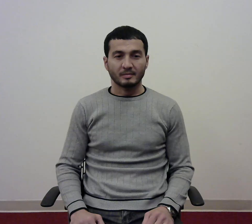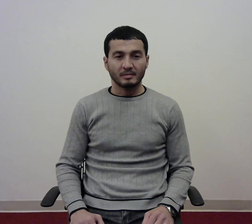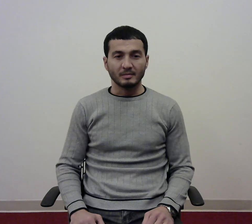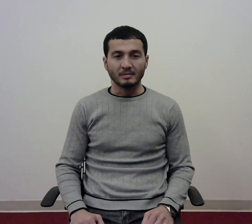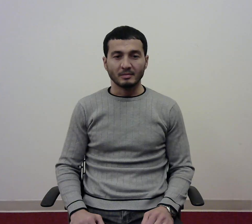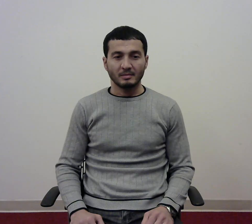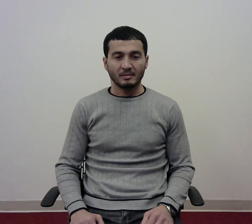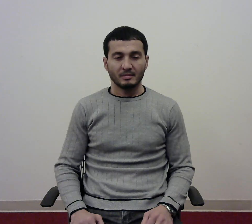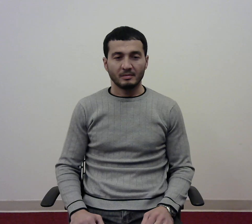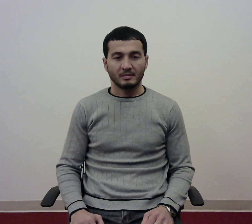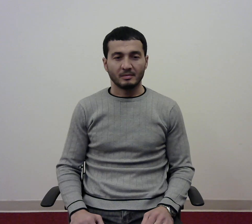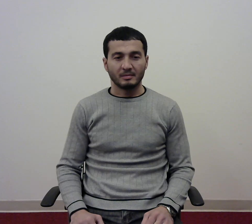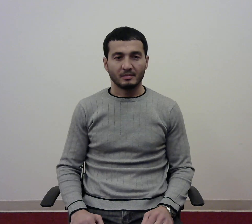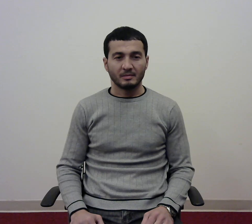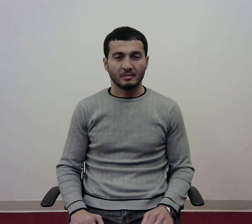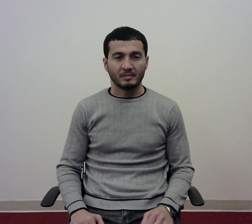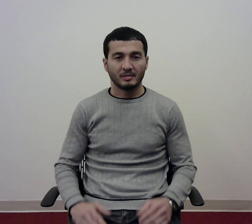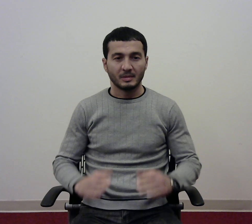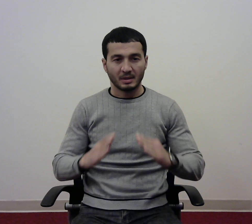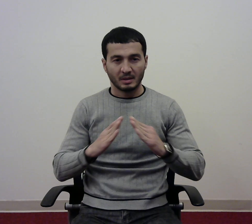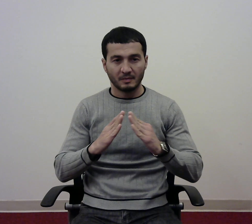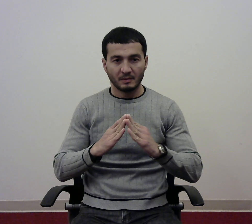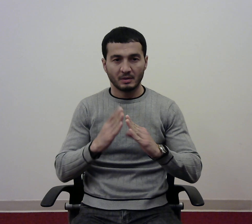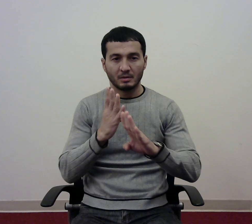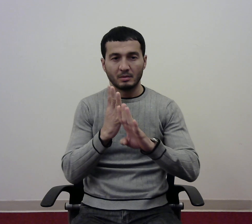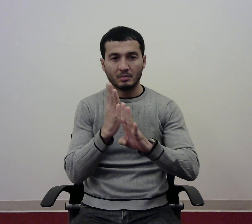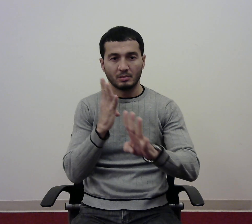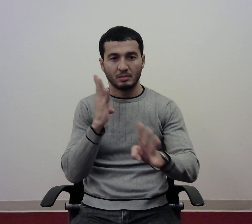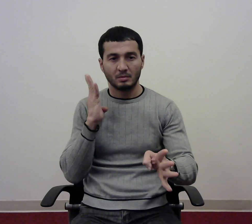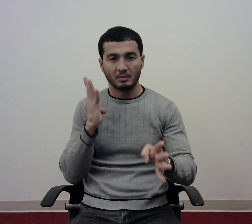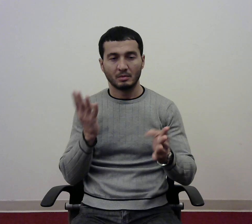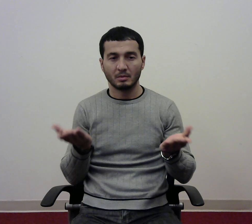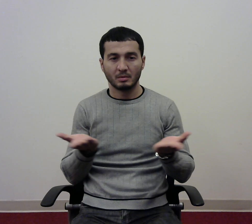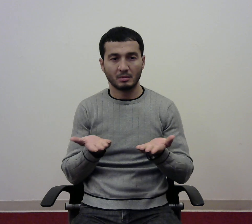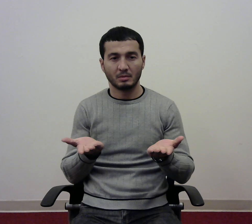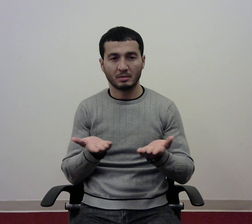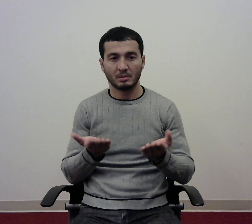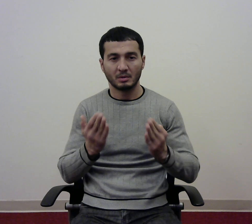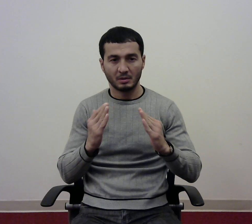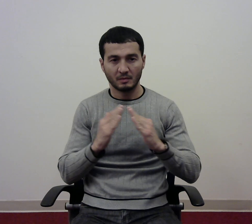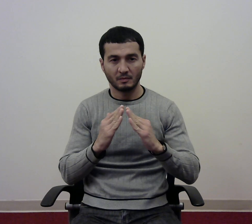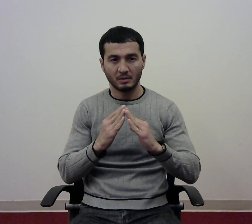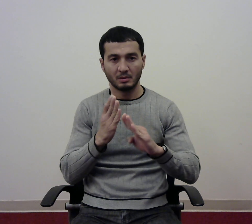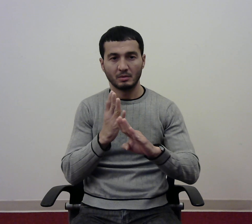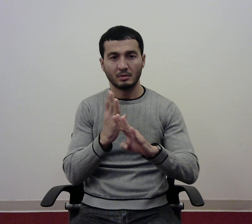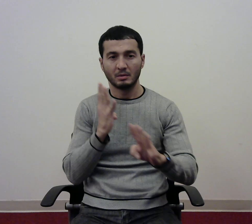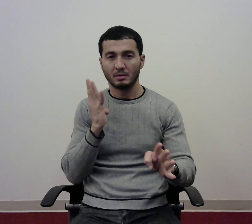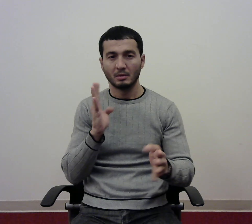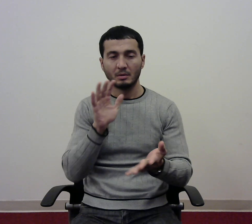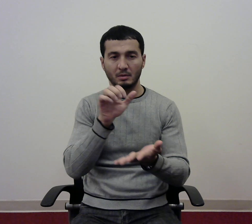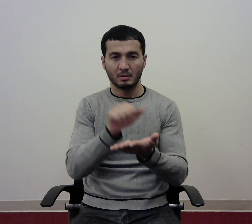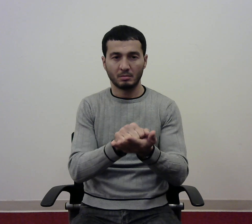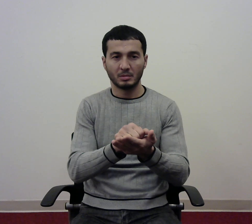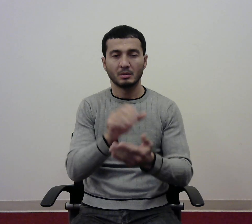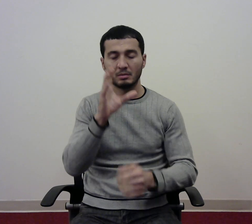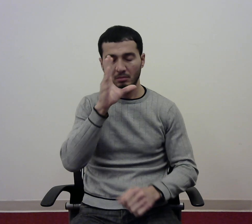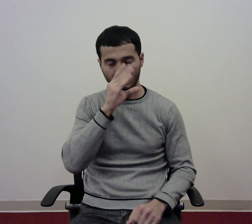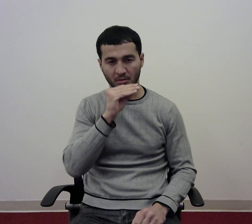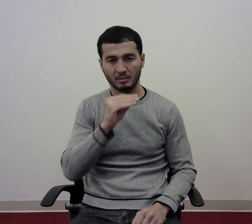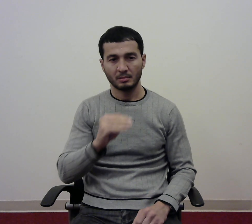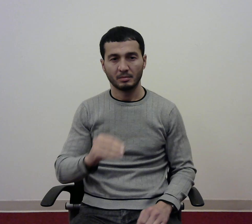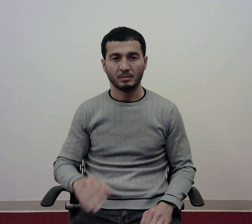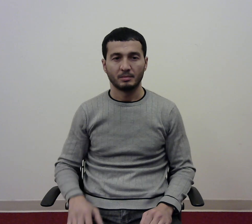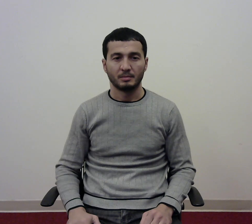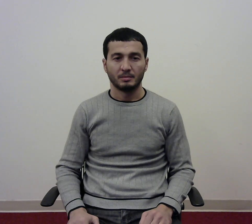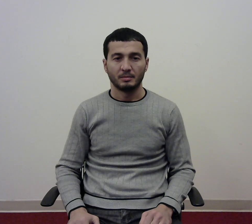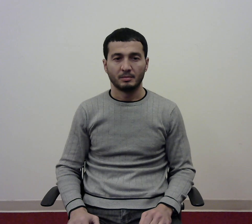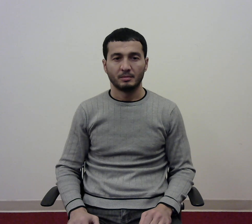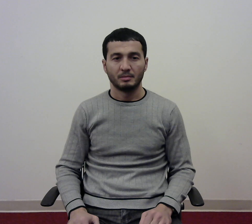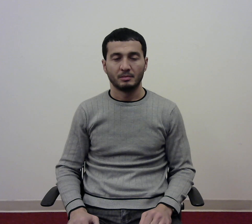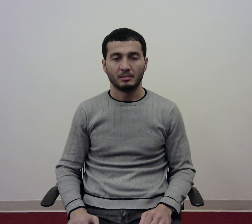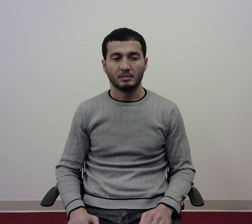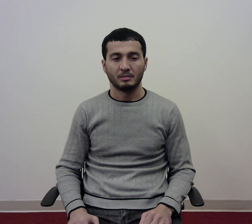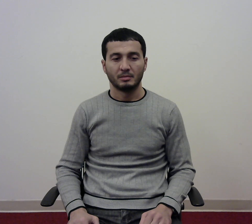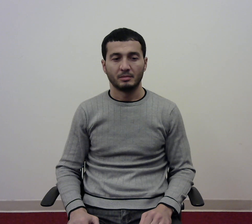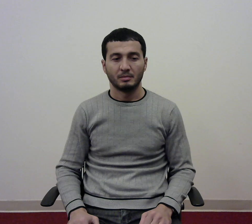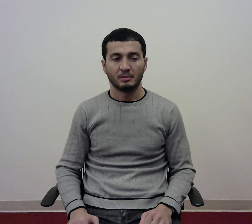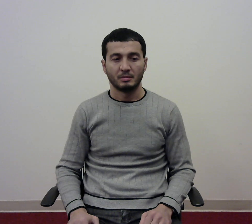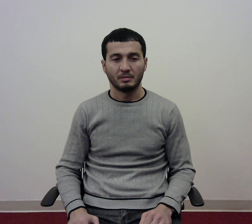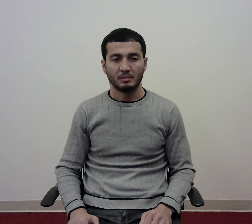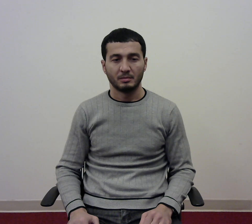Ev növbəsinə necə növbə tuta bilərəm?